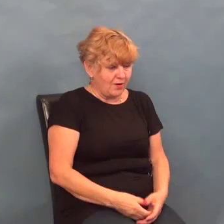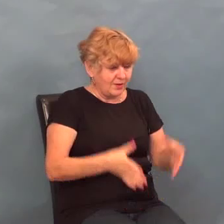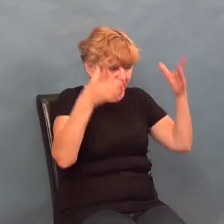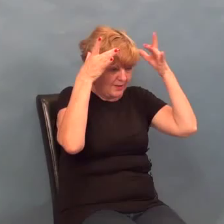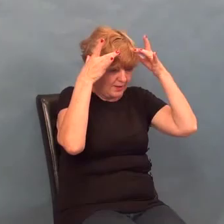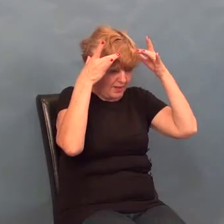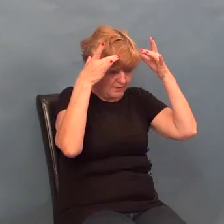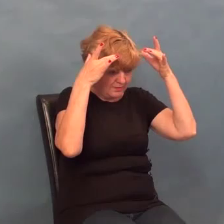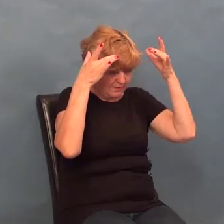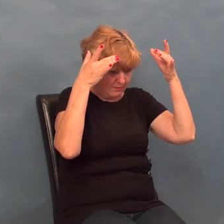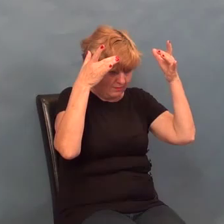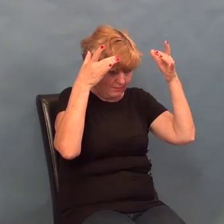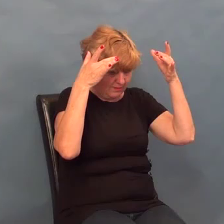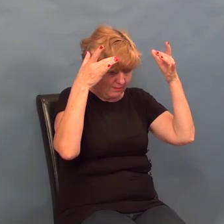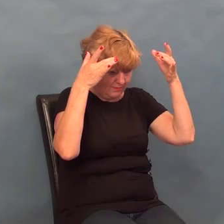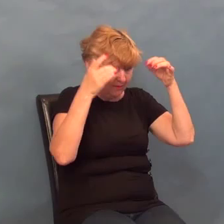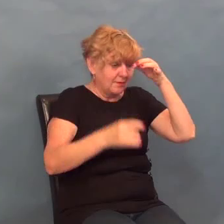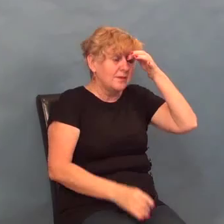Kask.